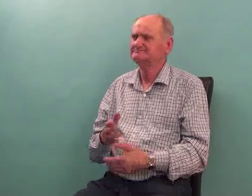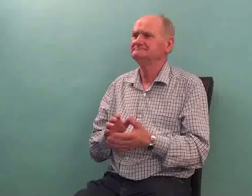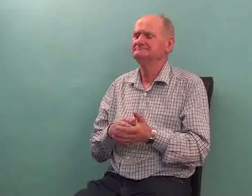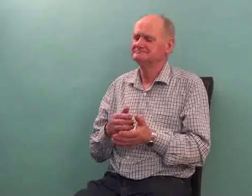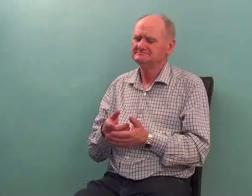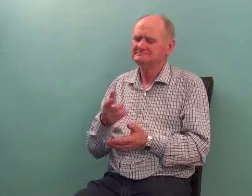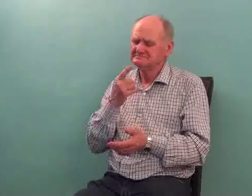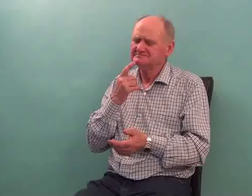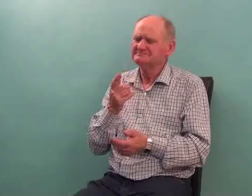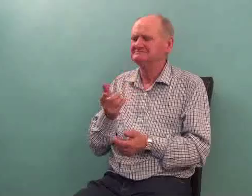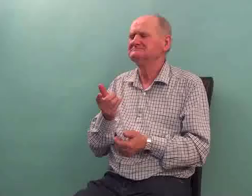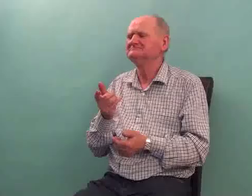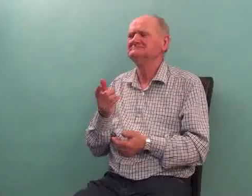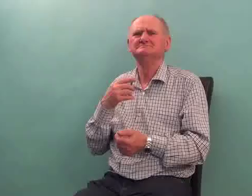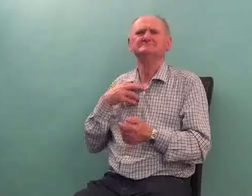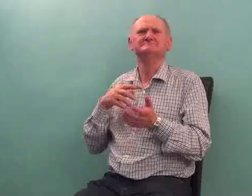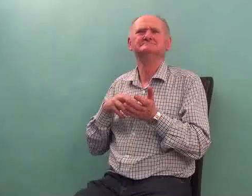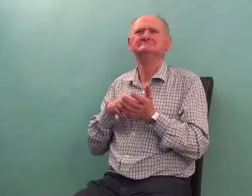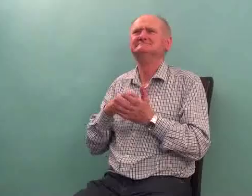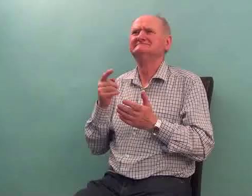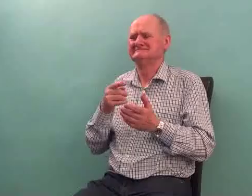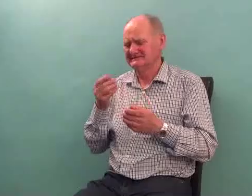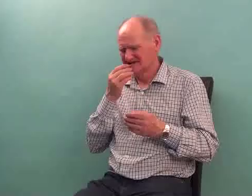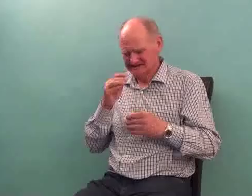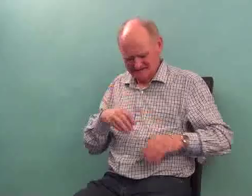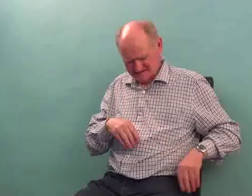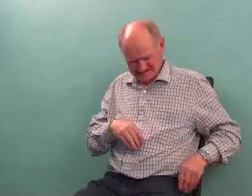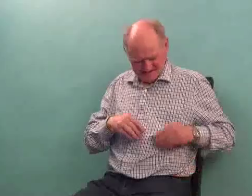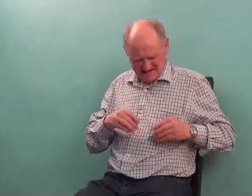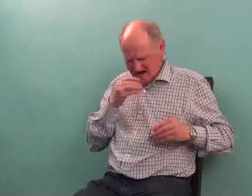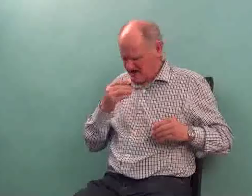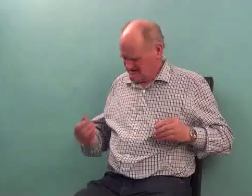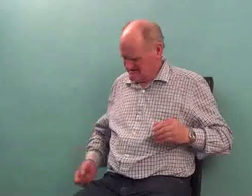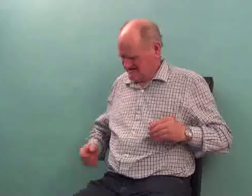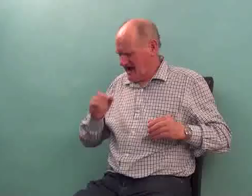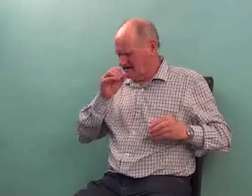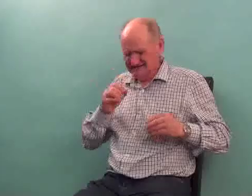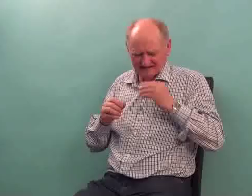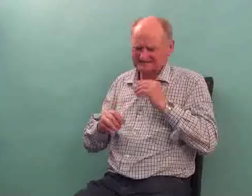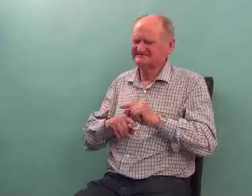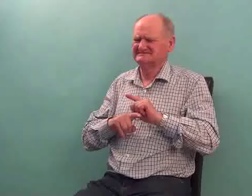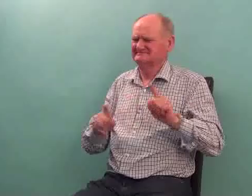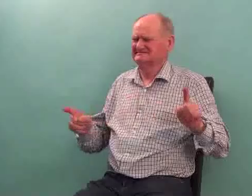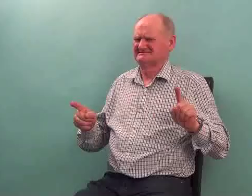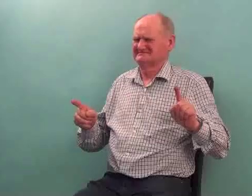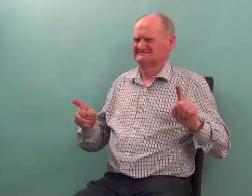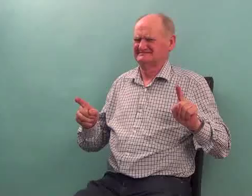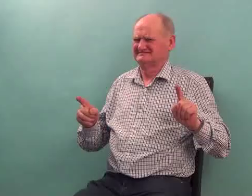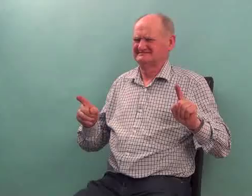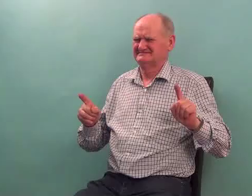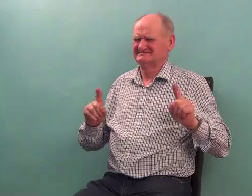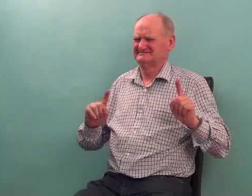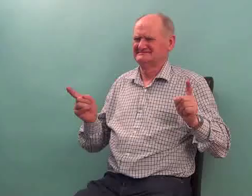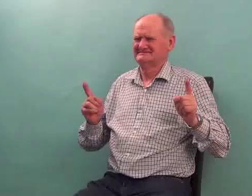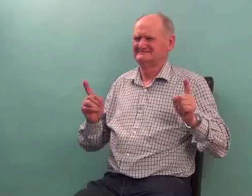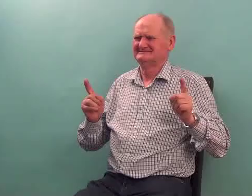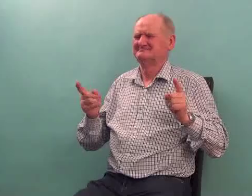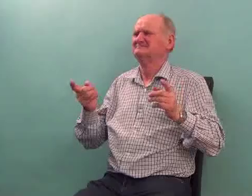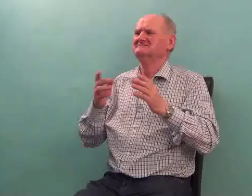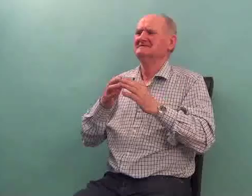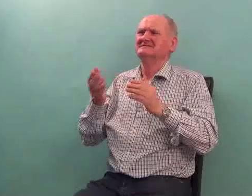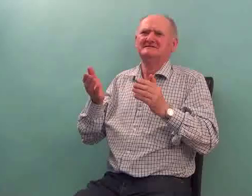Na przykład powiem ci, że nie wolno jeść i jednocześnie pić.